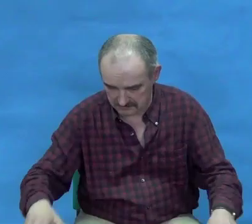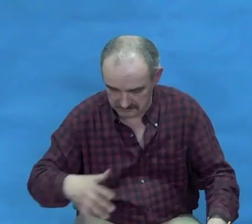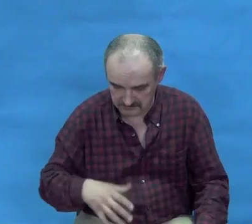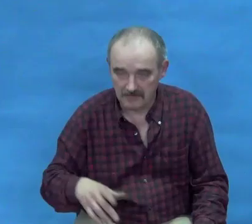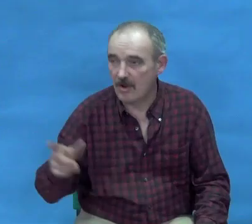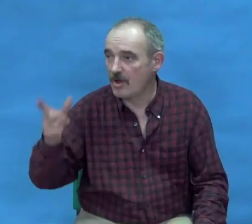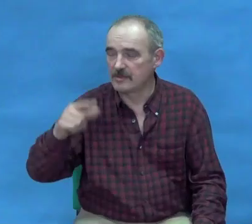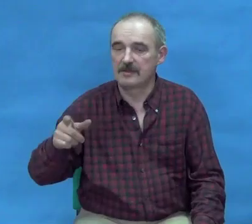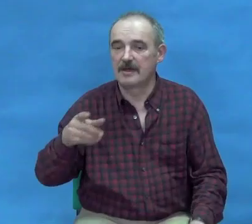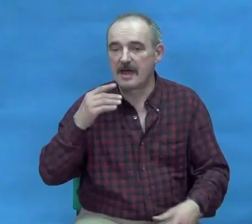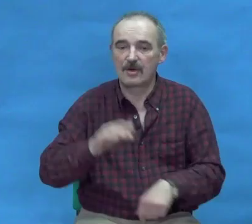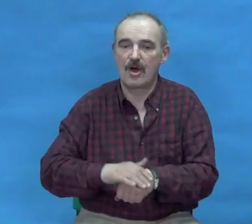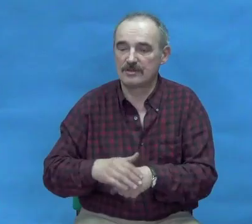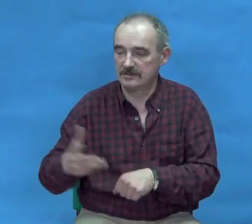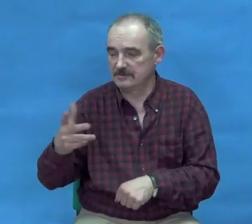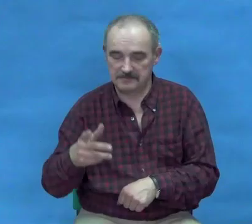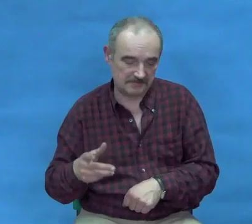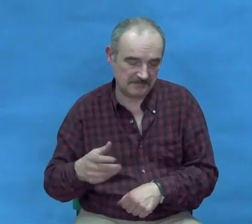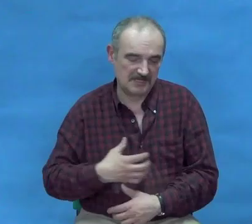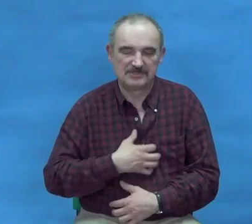Trzem kolegom zrobiło się go żal.